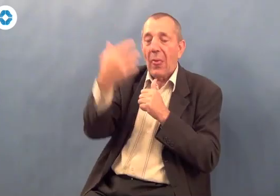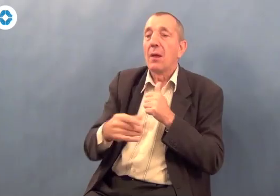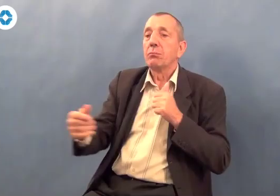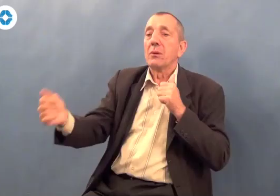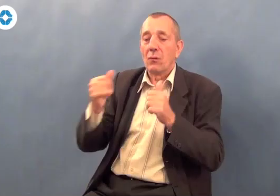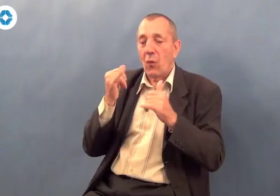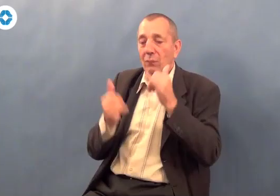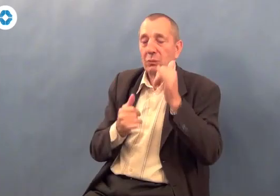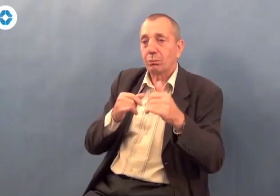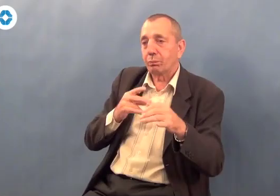Chłopiec przewrócił się z rowerem.